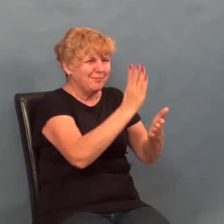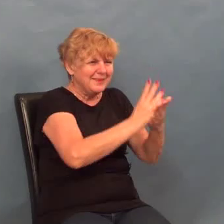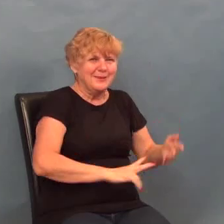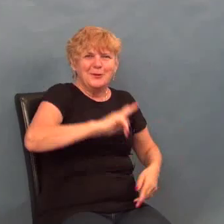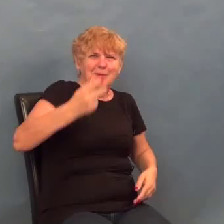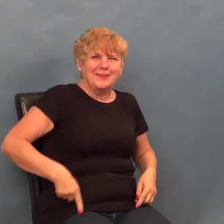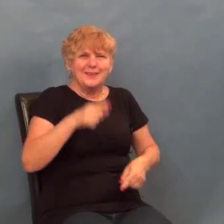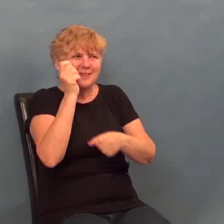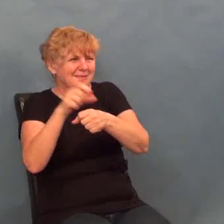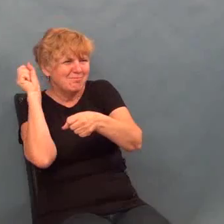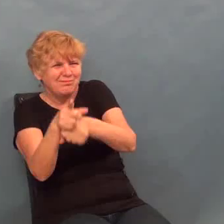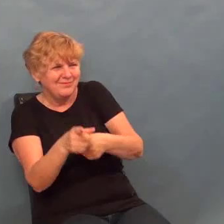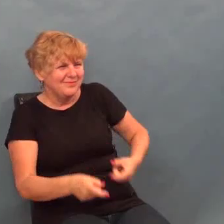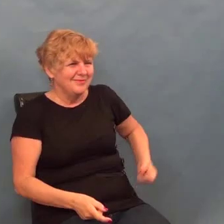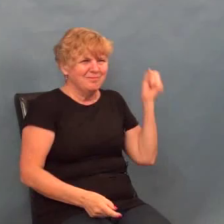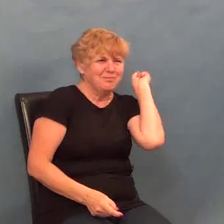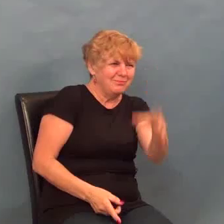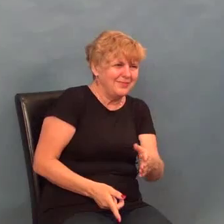Drugi raz rzuca.